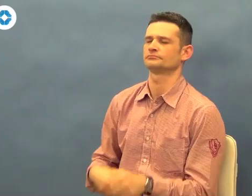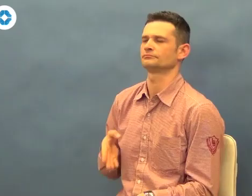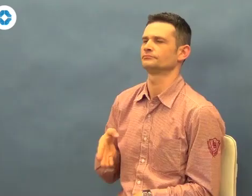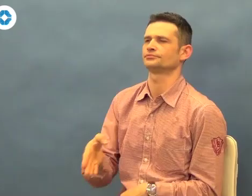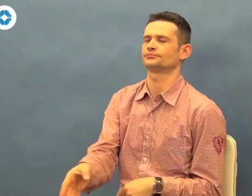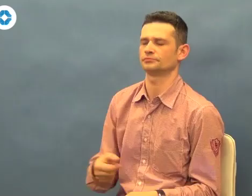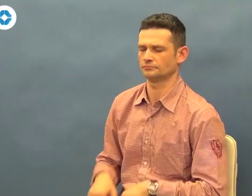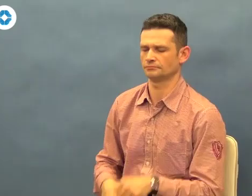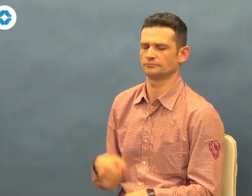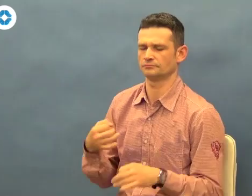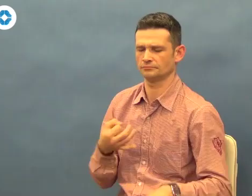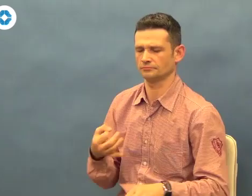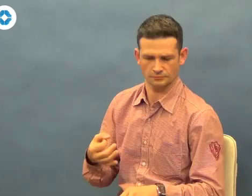Chłopiec przejeżdżając, zauważył gruszki.